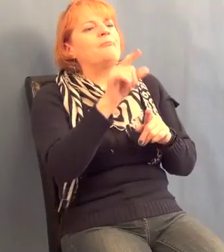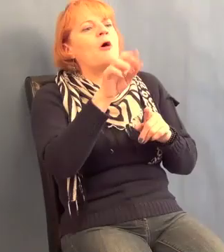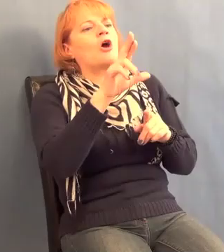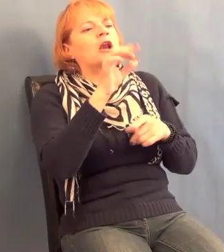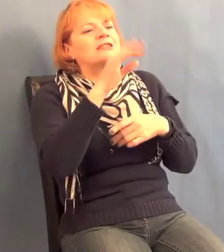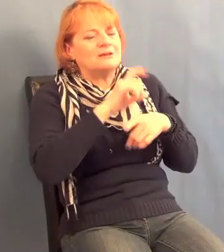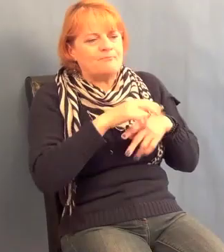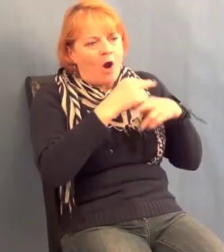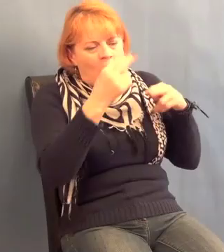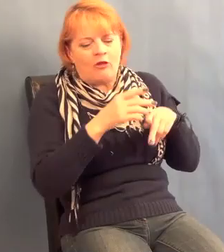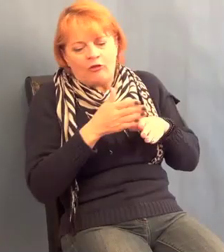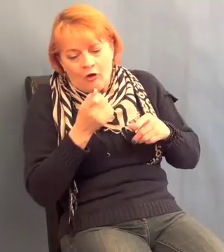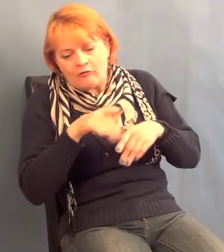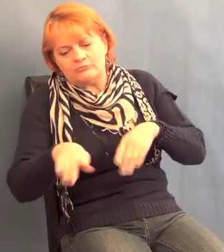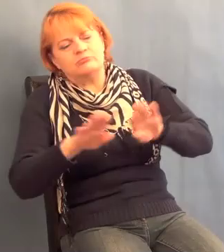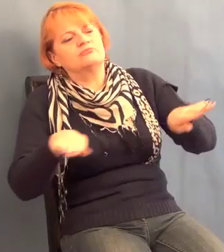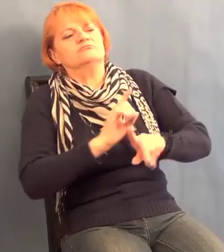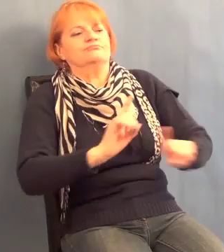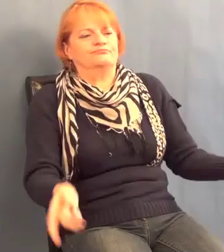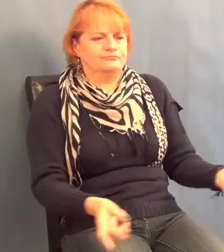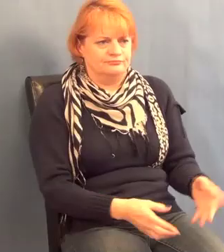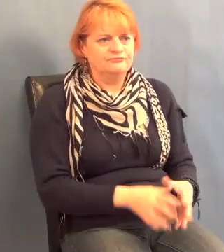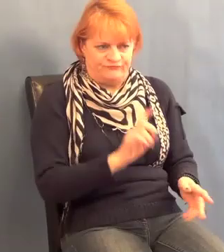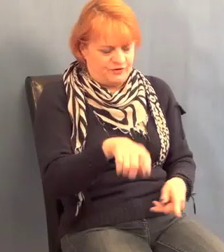Albo w porcie też nie wolno pływać.